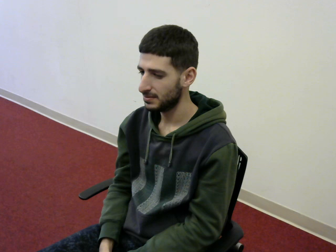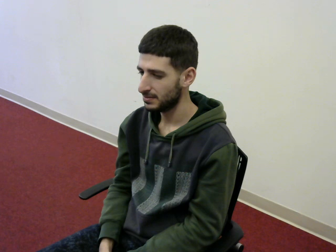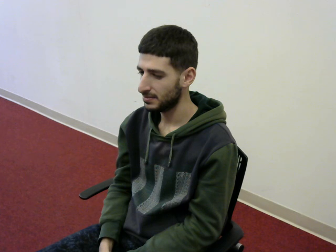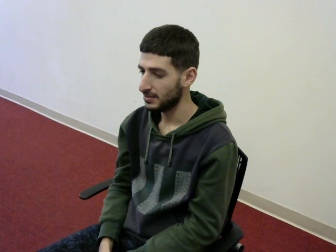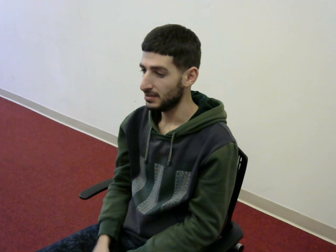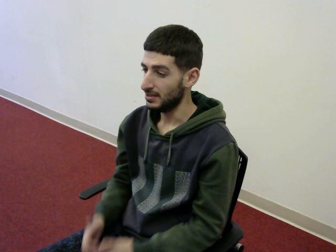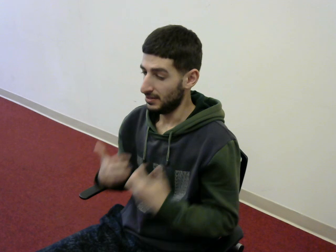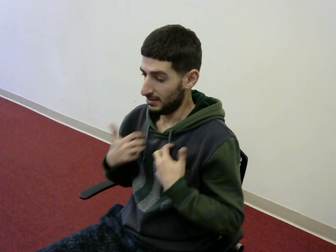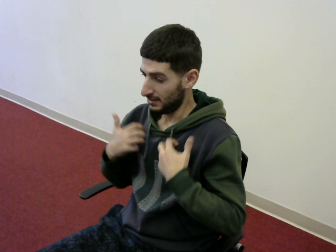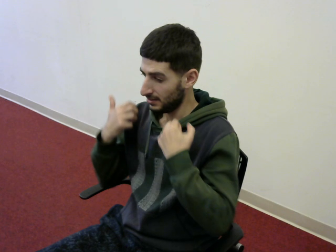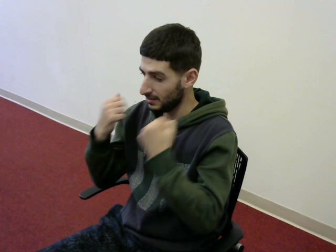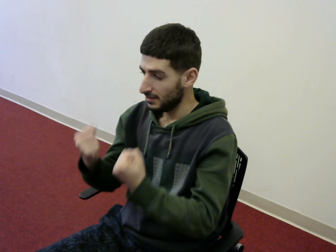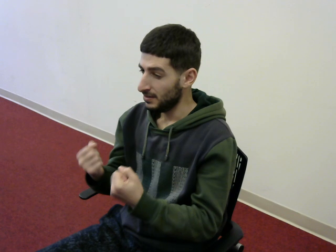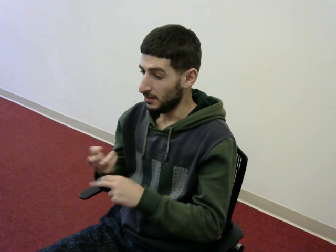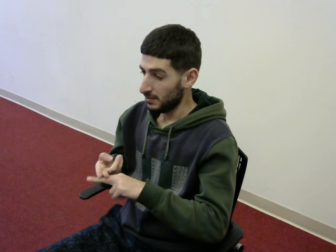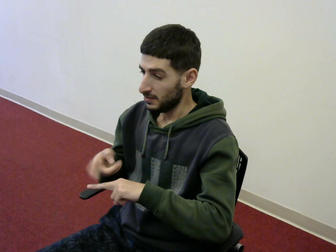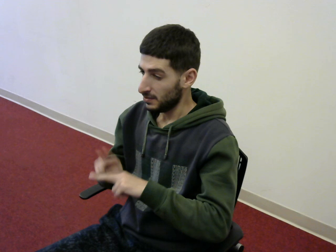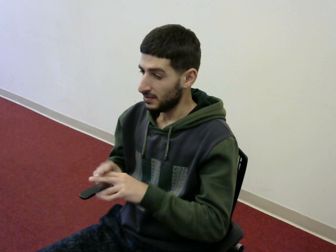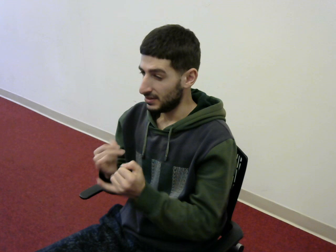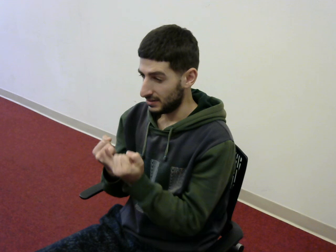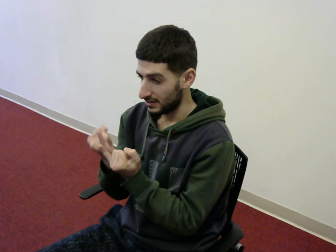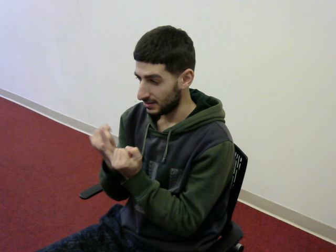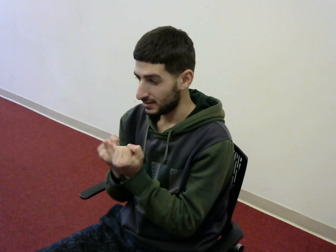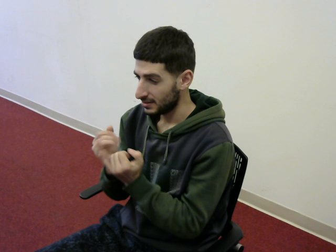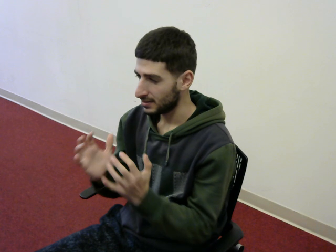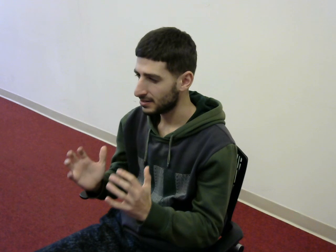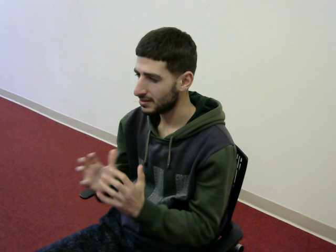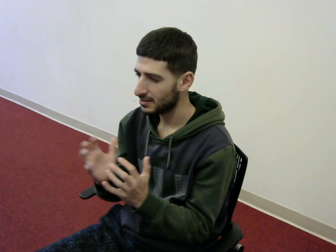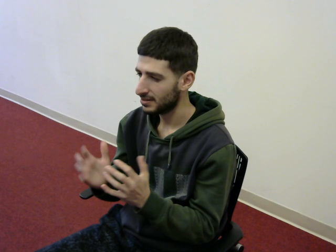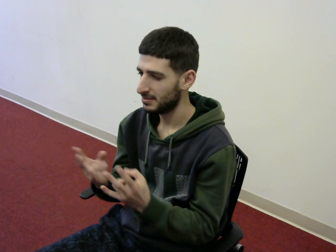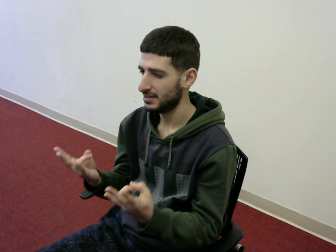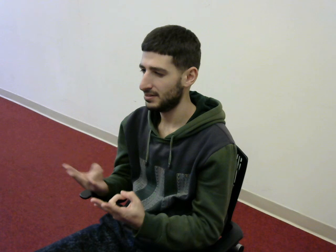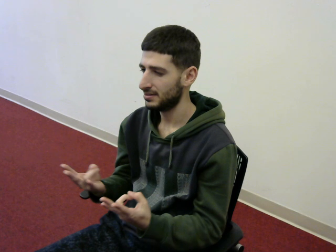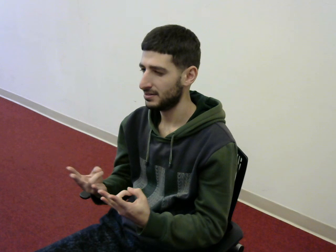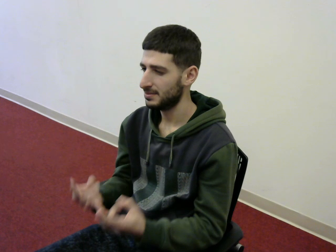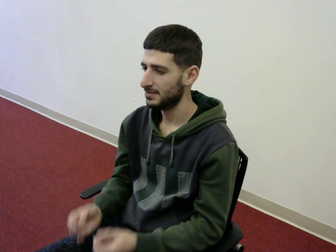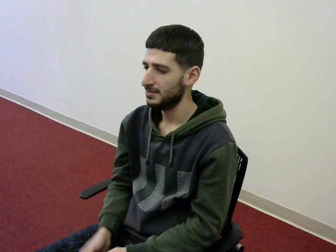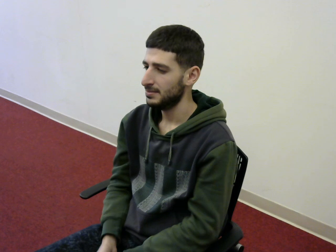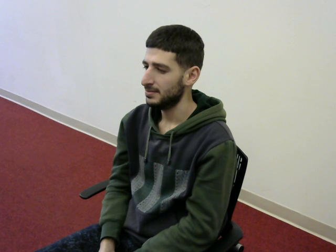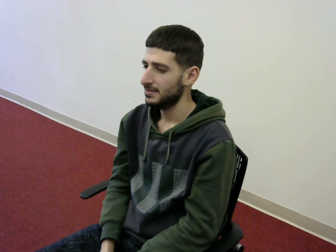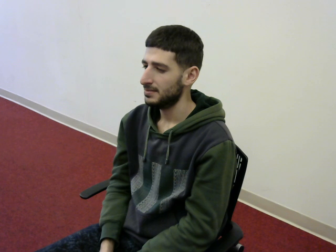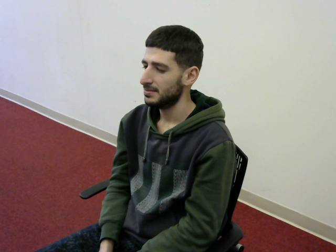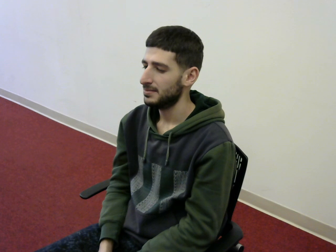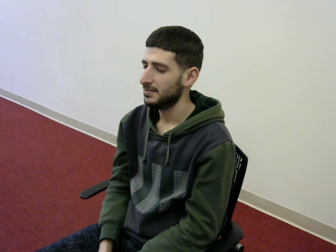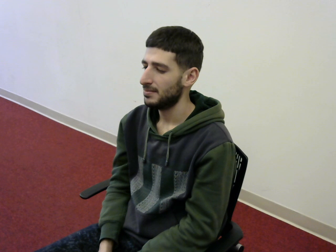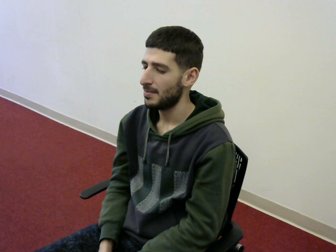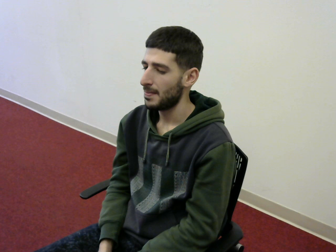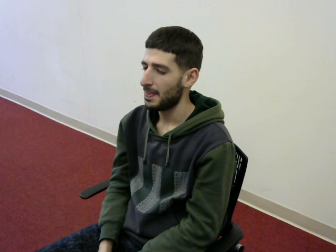Sağlamlığımız üçün bitkiləri qorumaq lazımdır